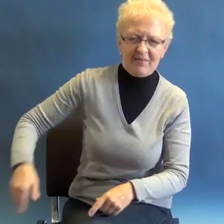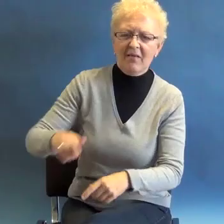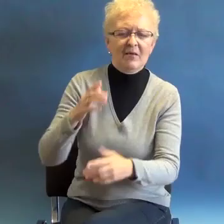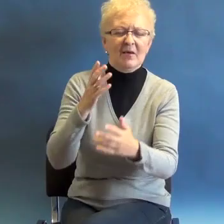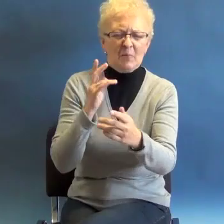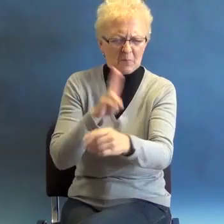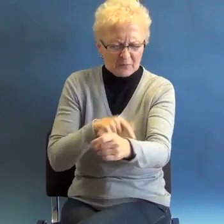Policjant szedł za nimi.